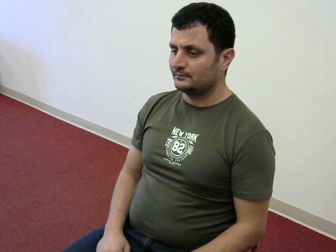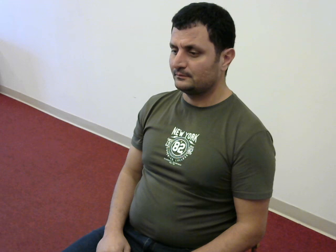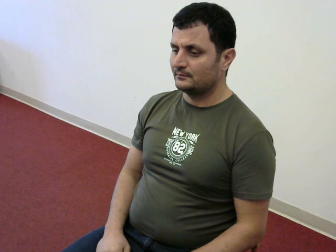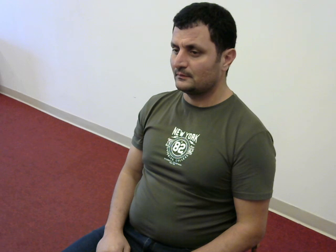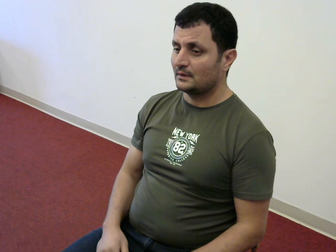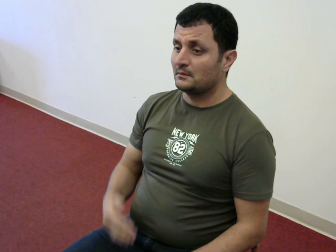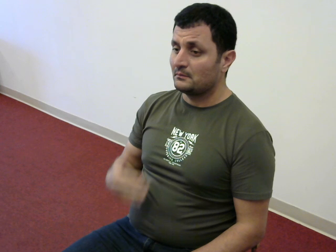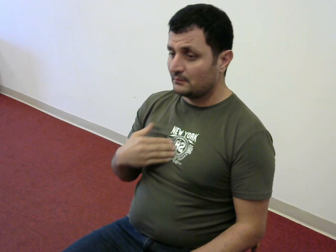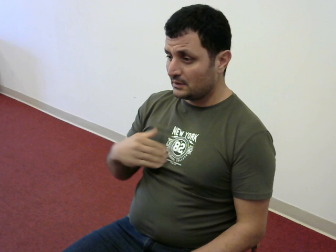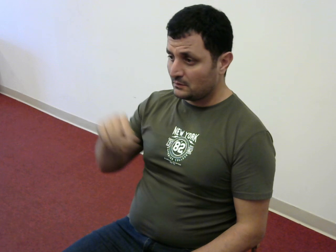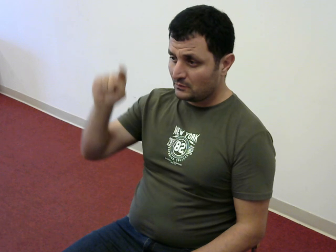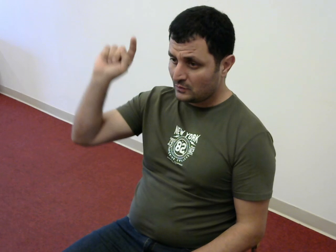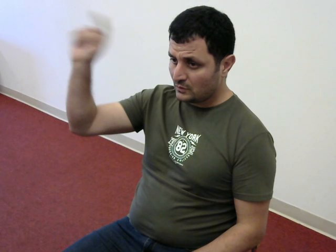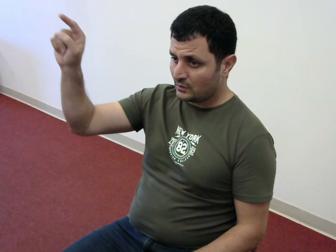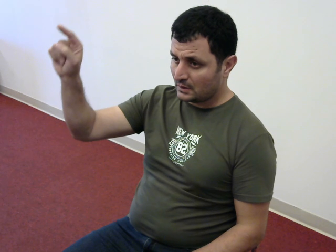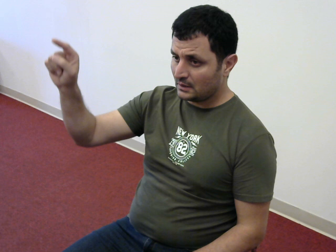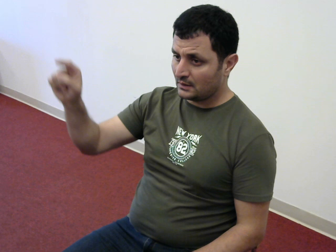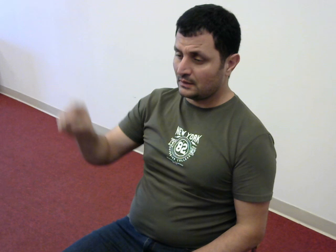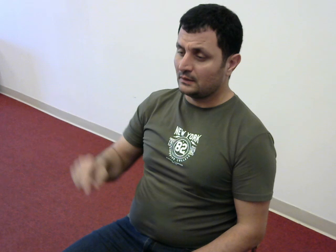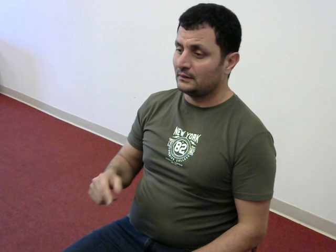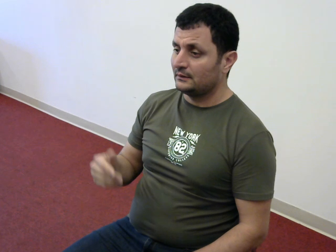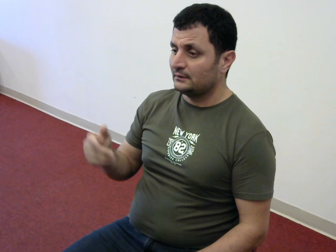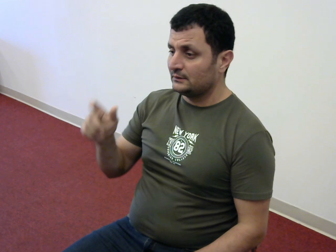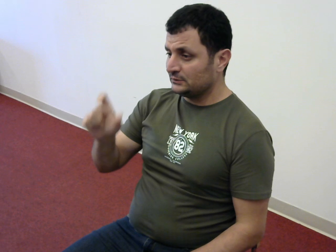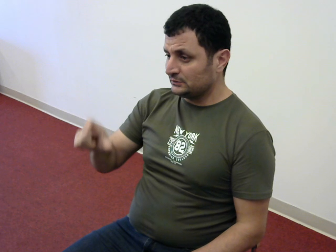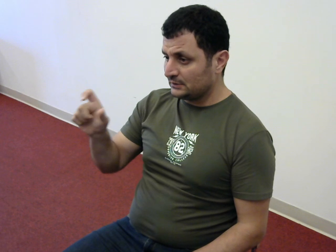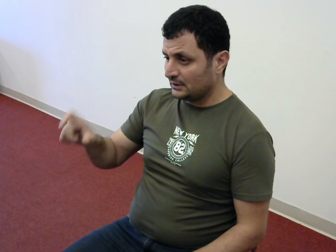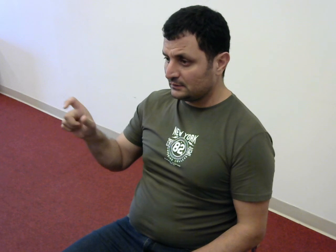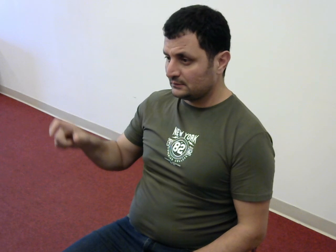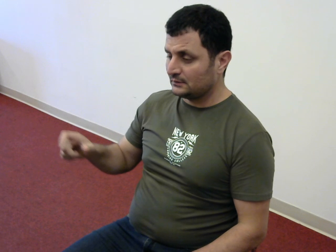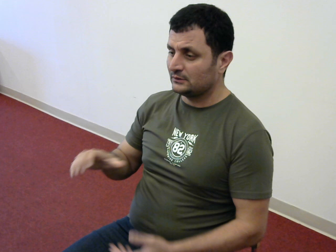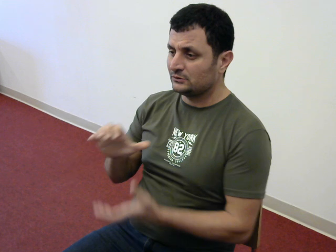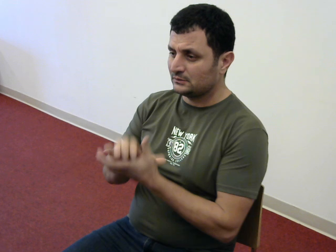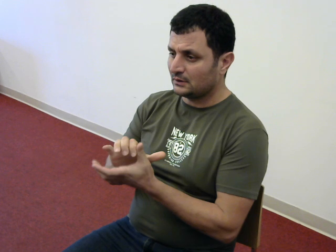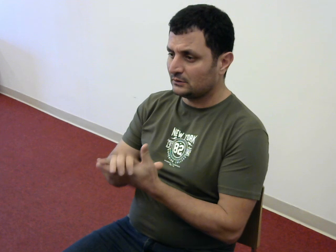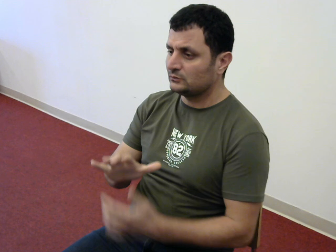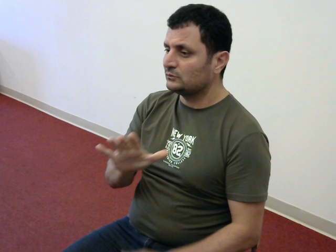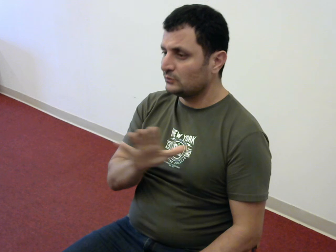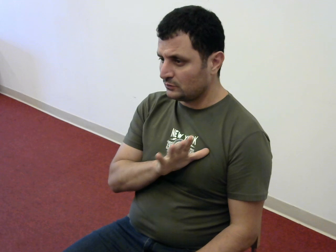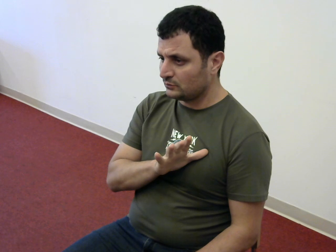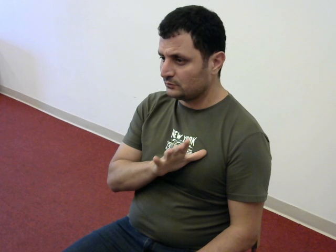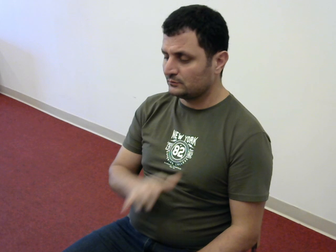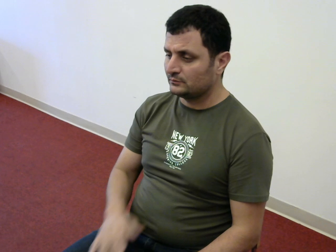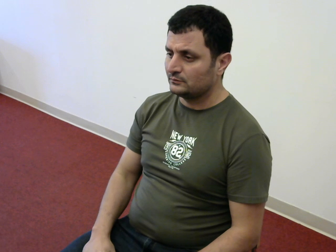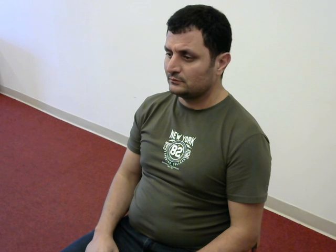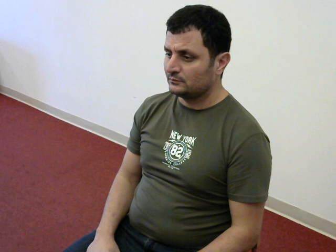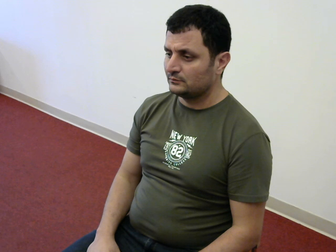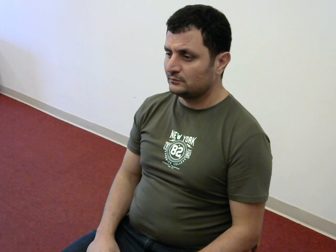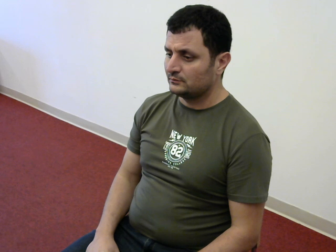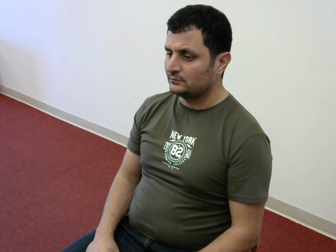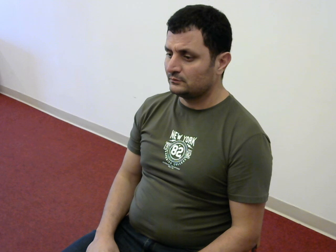Mən orda yeni insanlarla tanış oldum